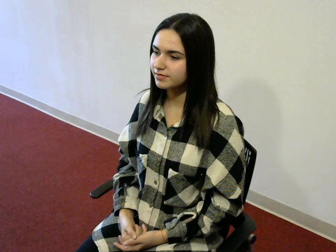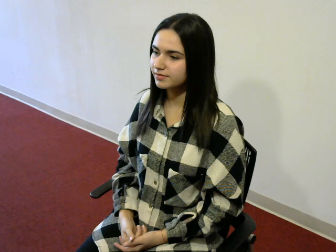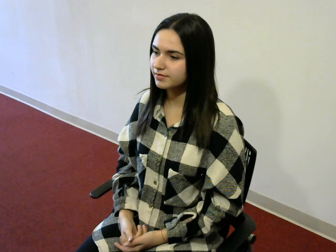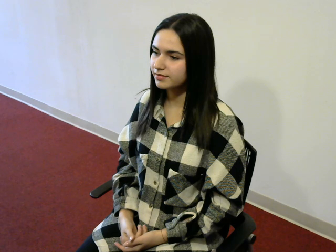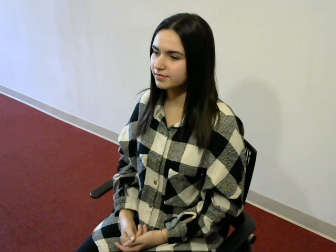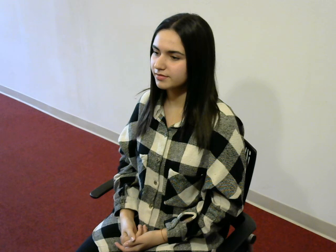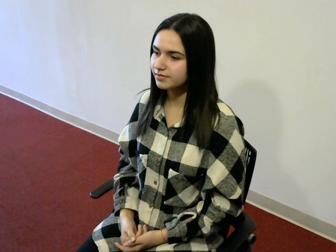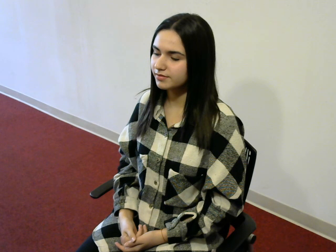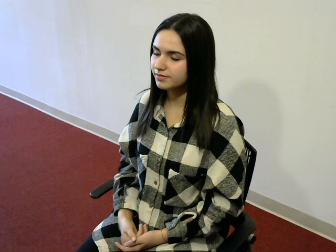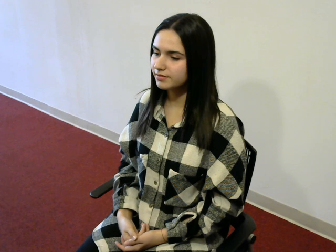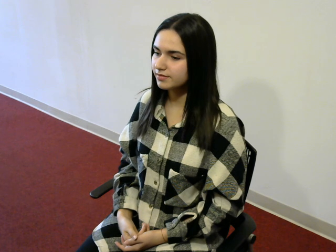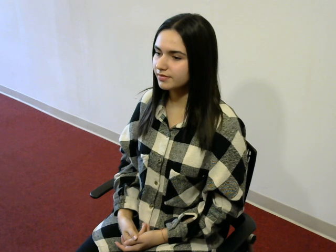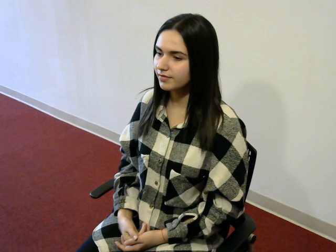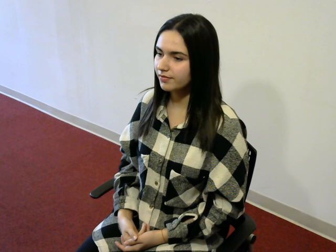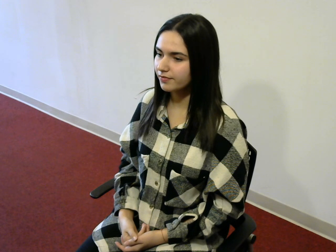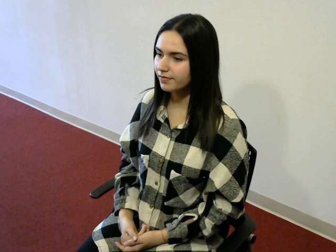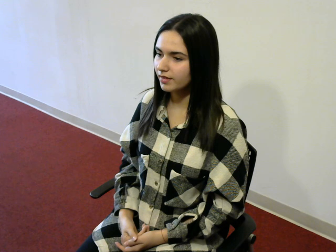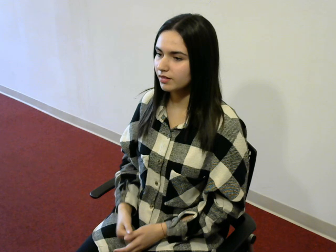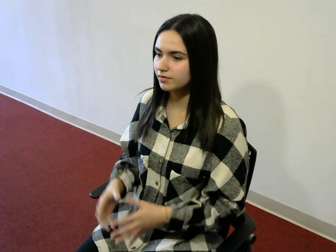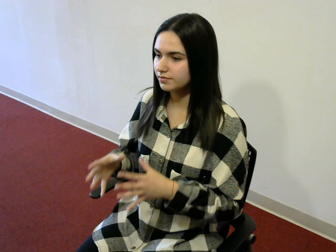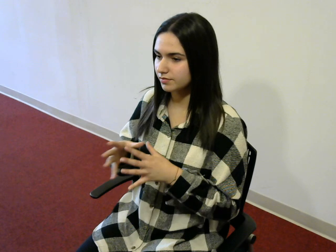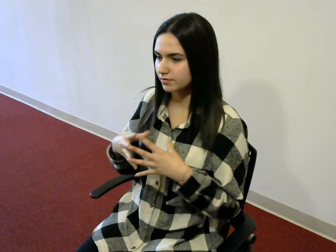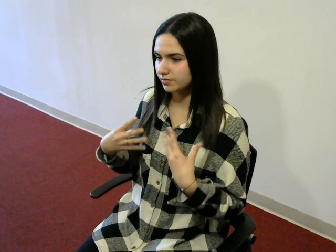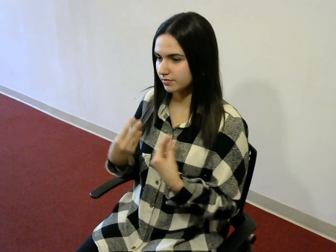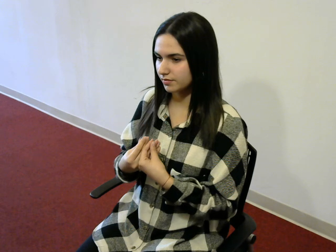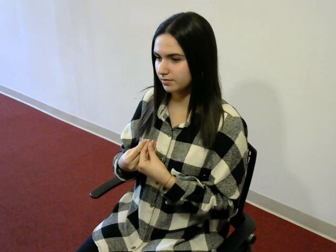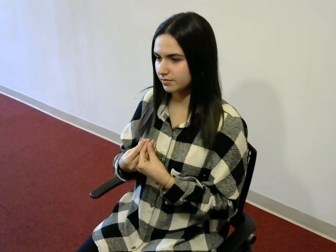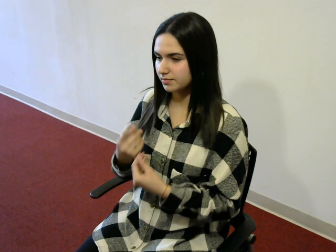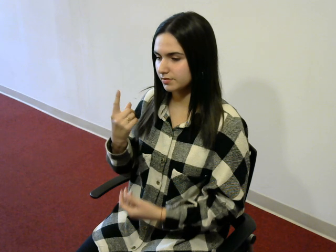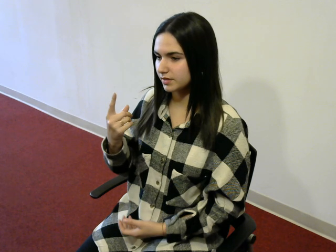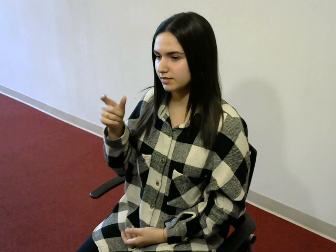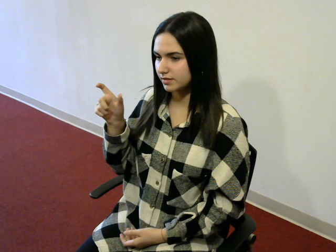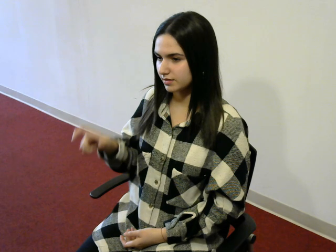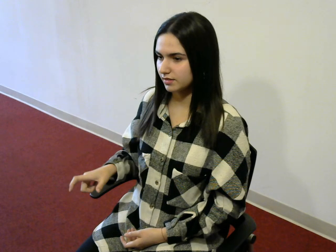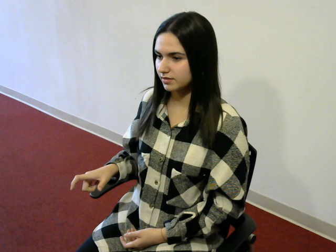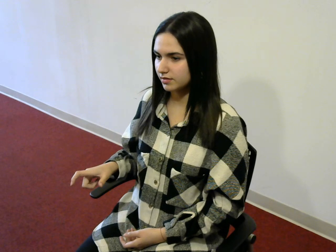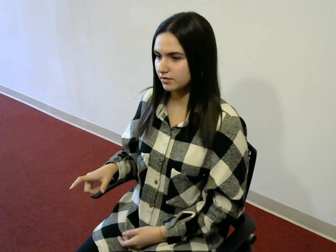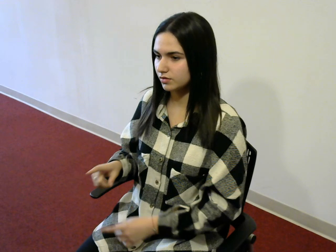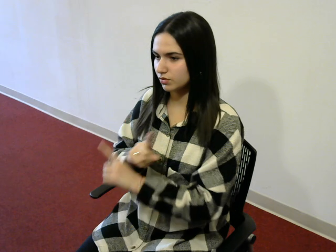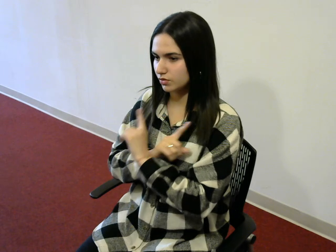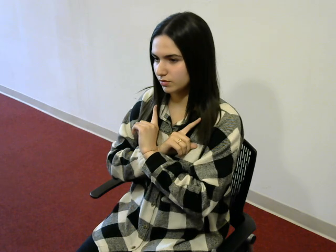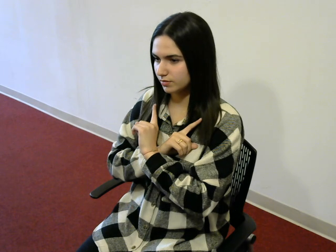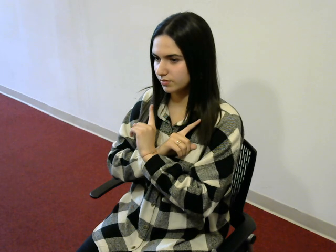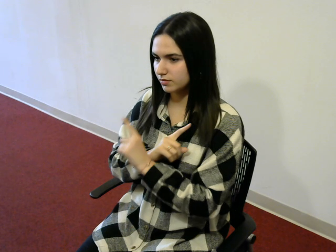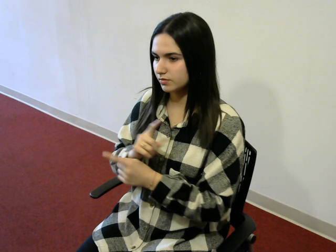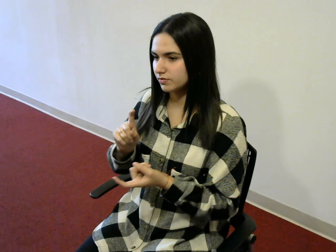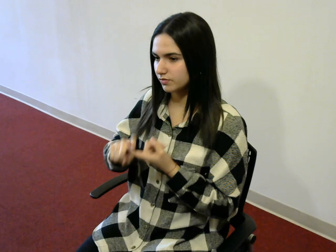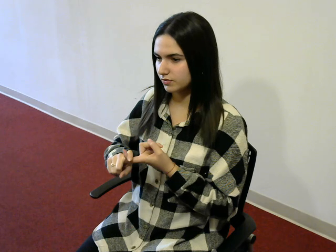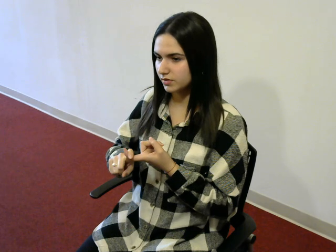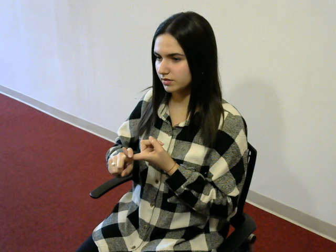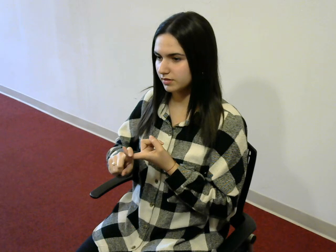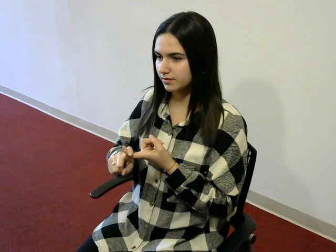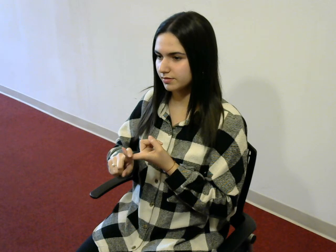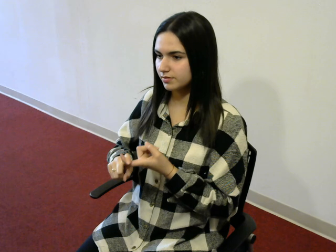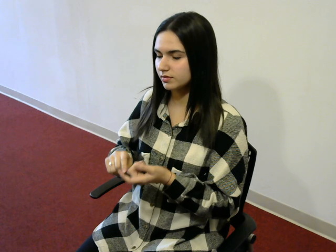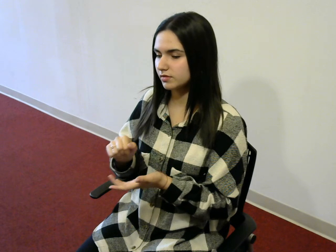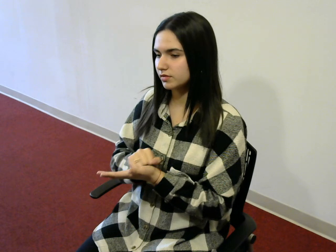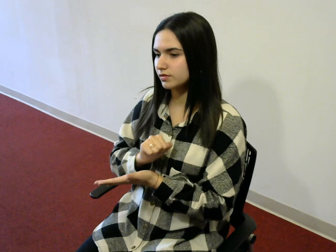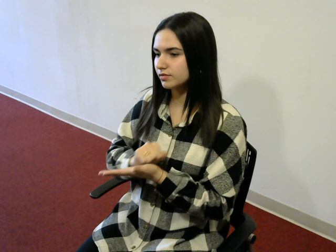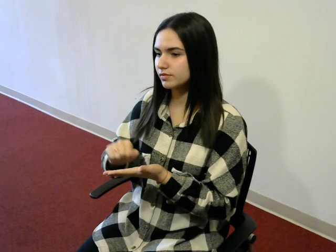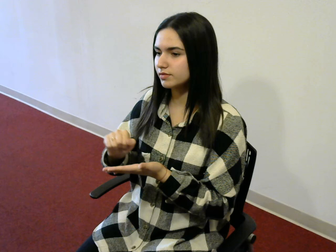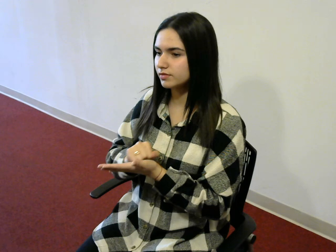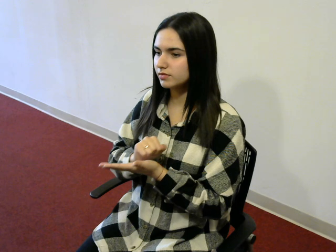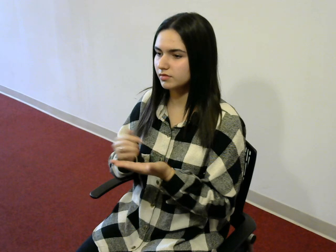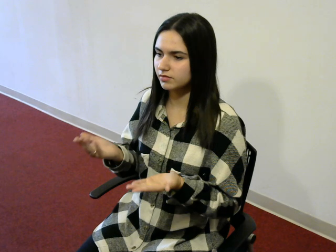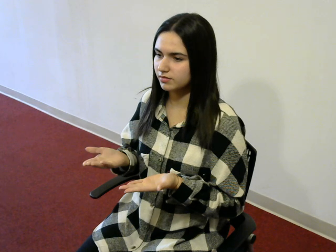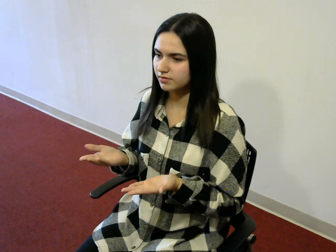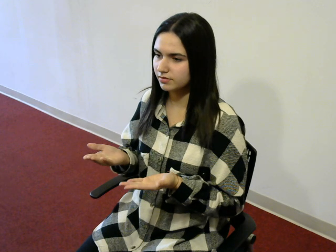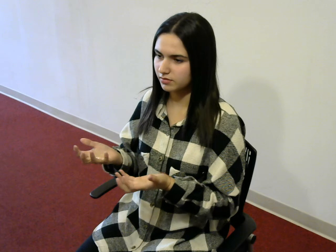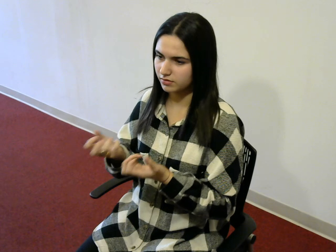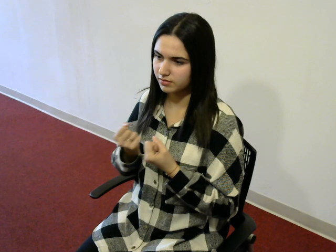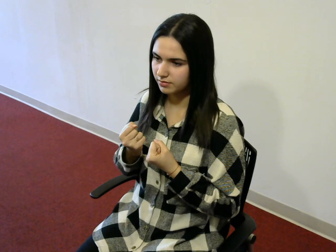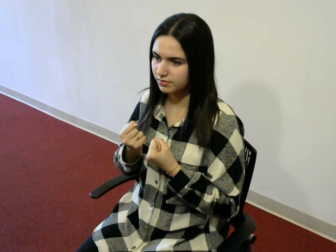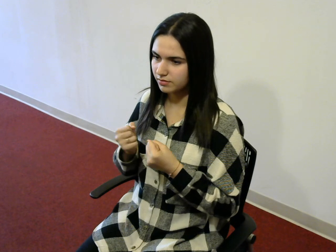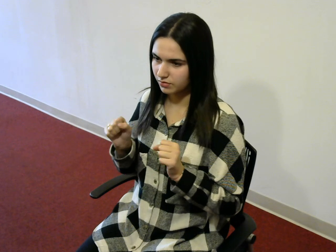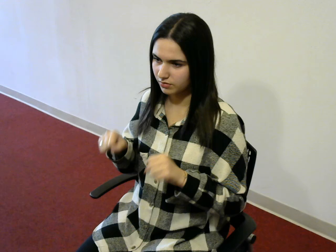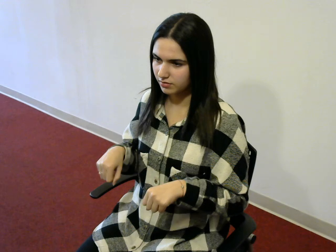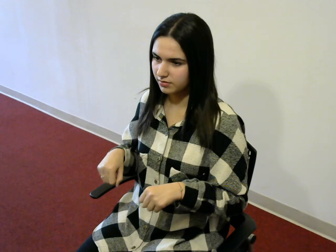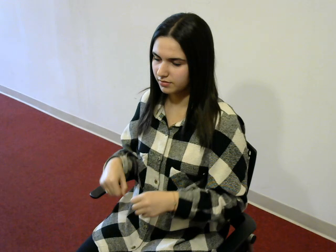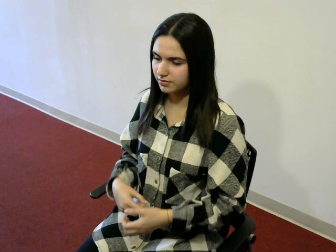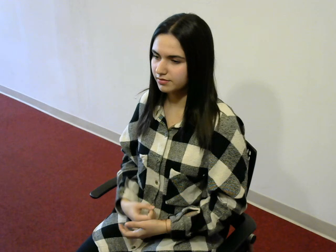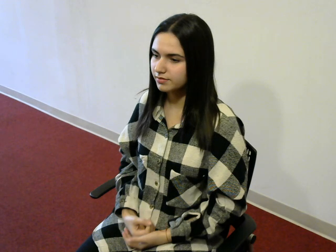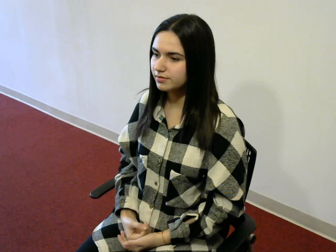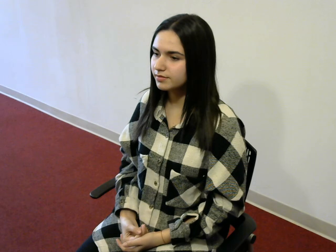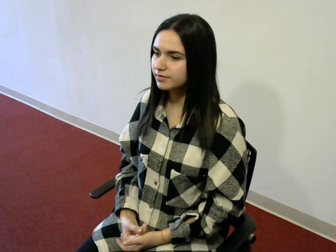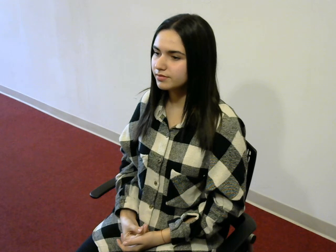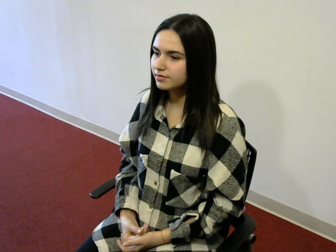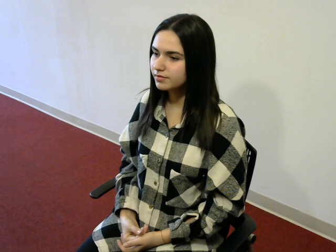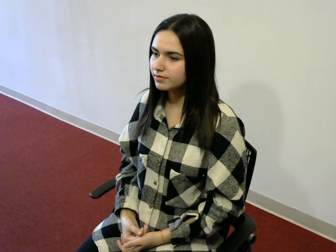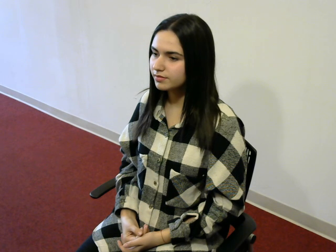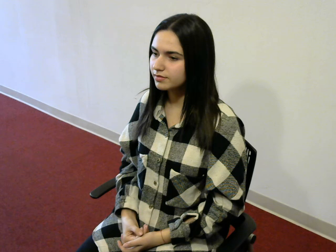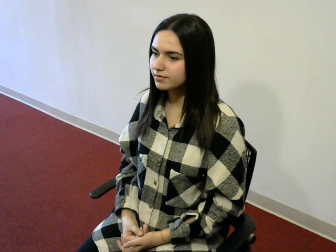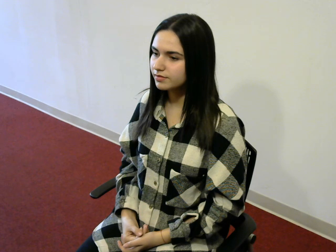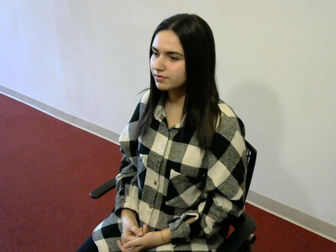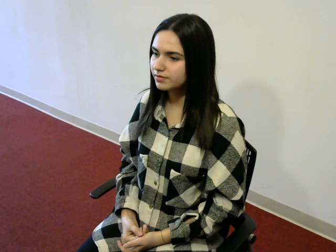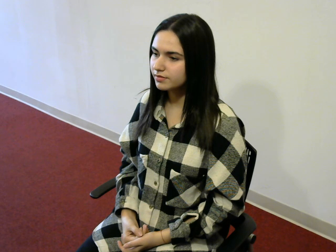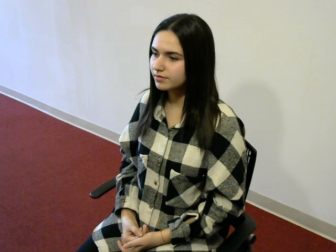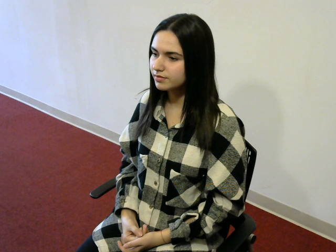Ailədən bir şəxsin ölməsi ilə bağlı sənəd necə almaq olar?